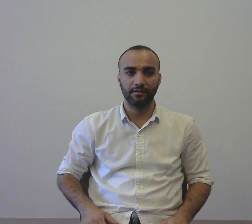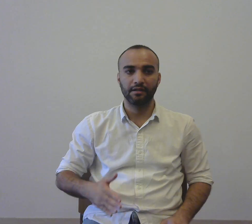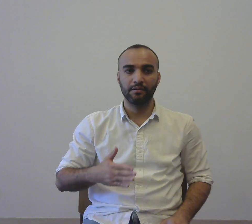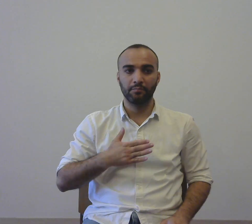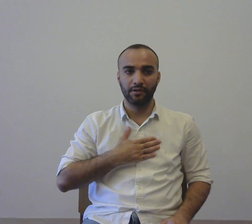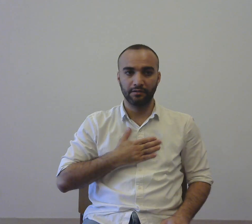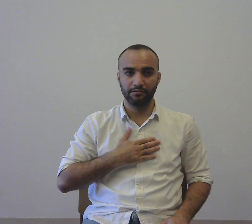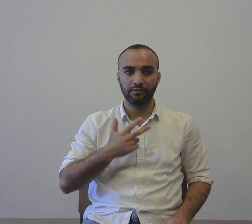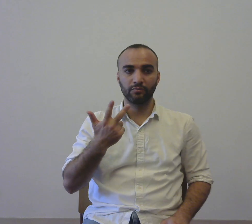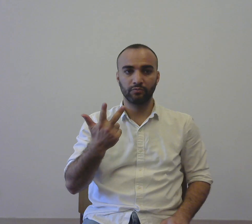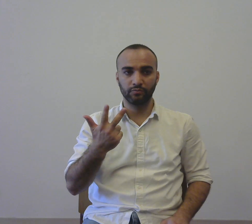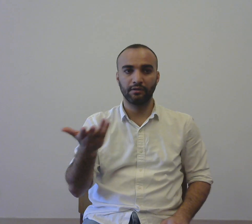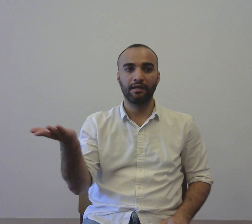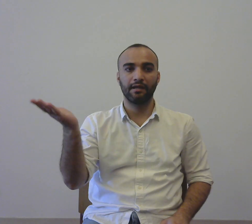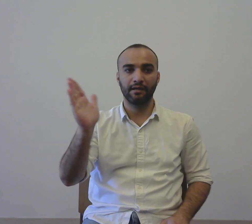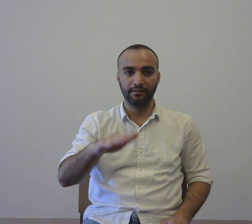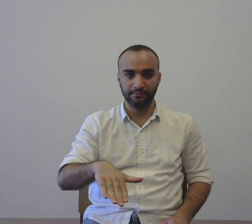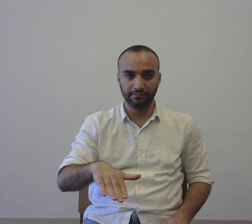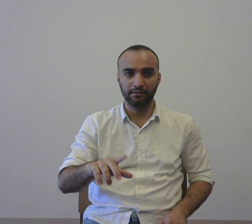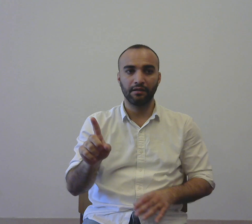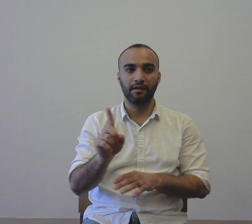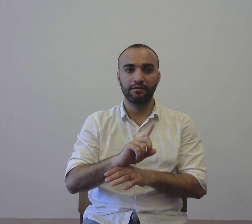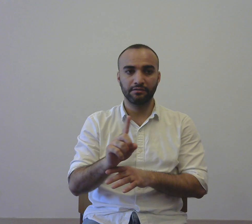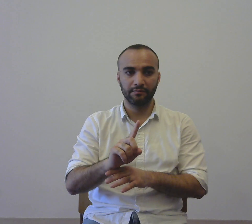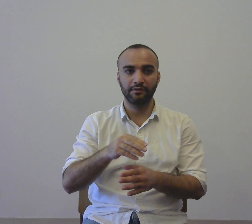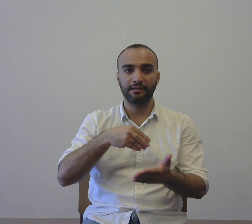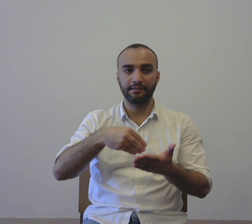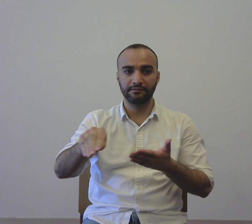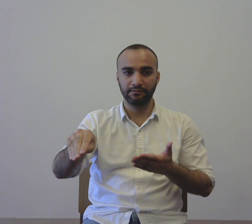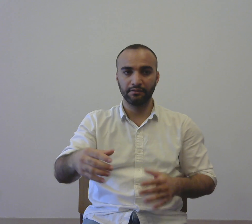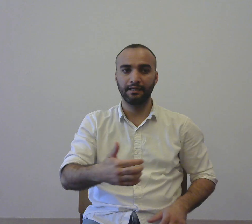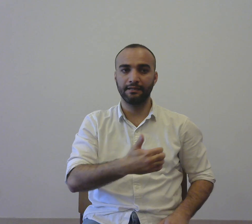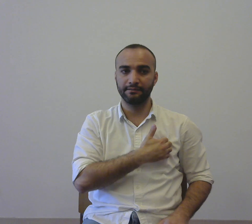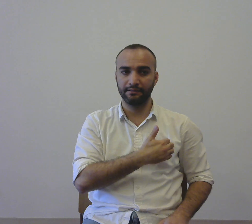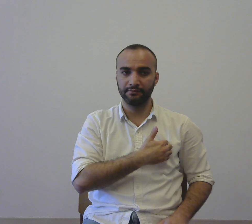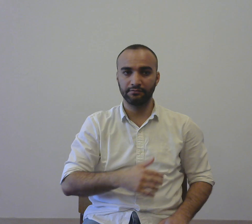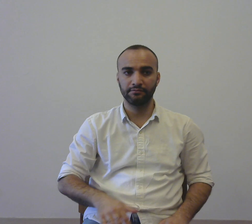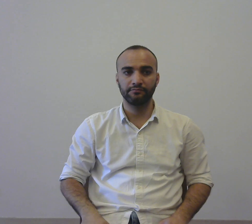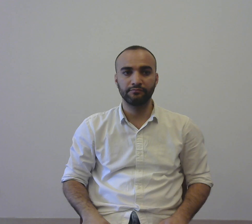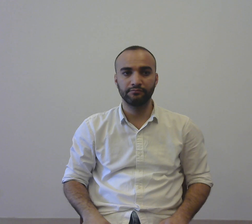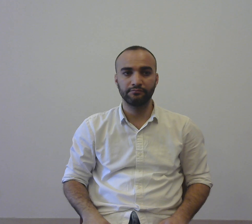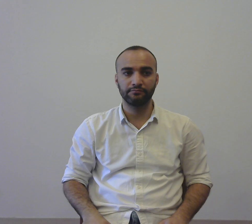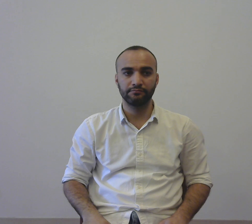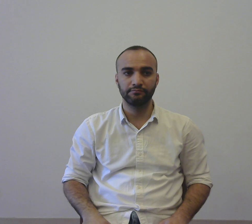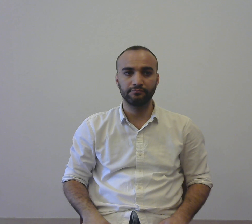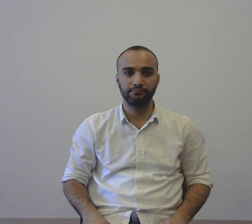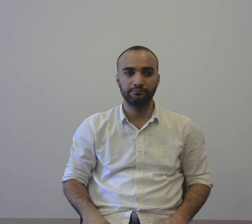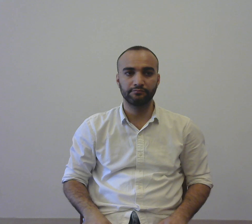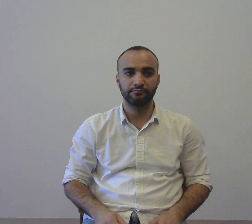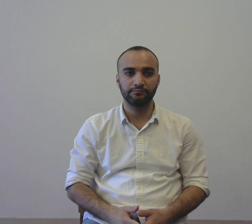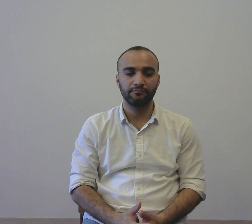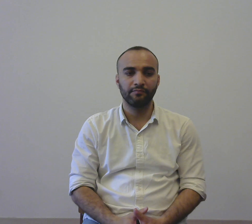Mən 3 ədəd qələm almaq istərdim